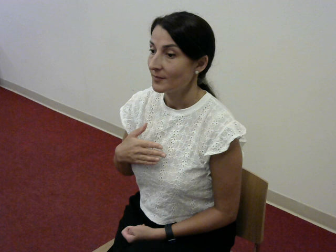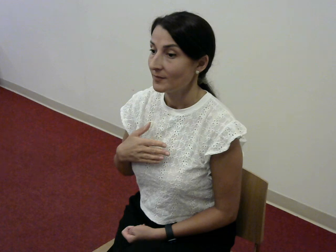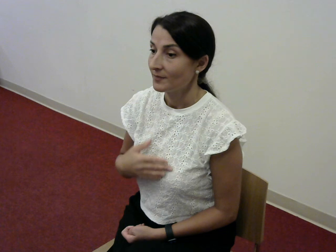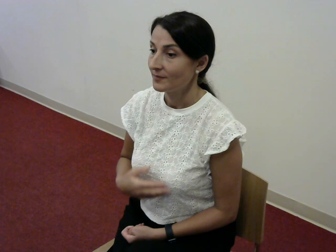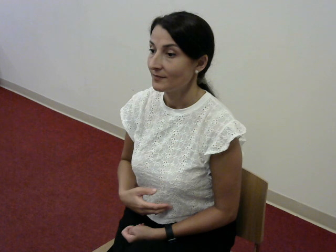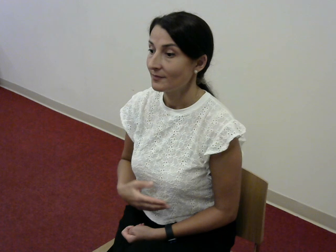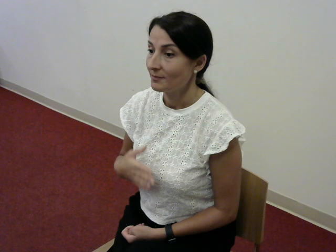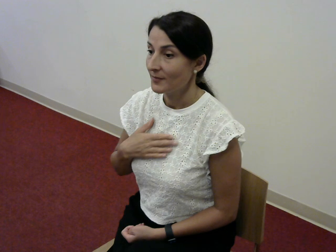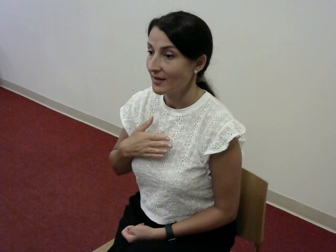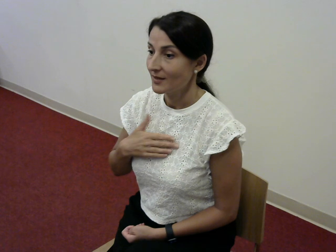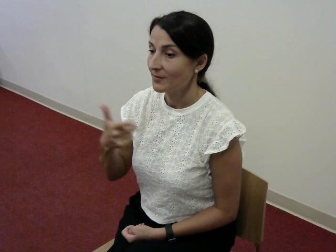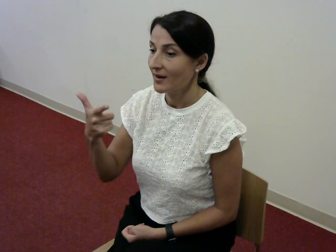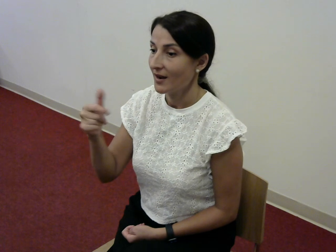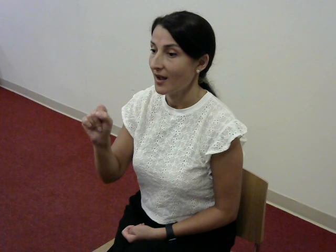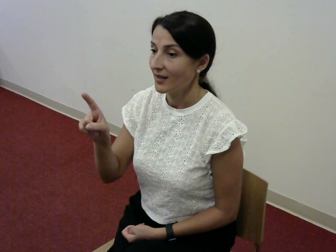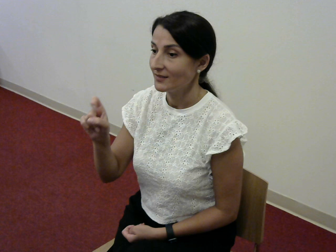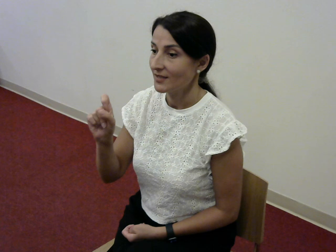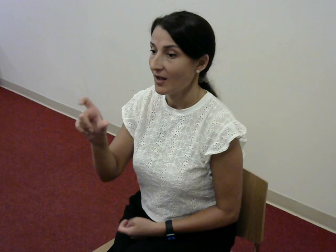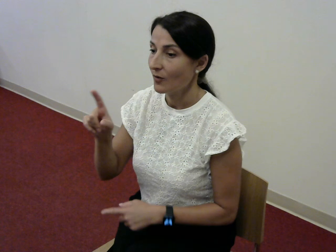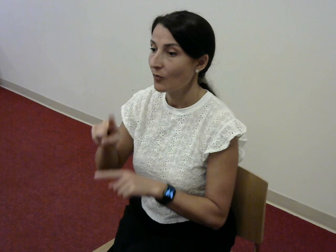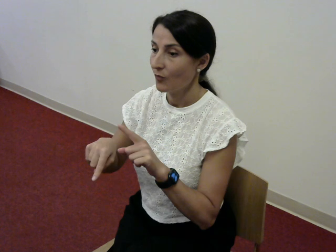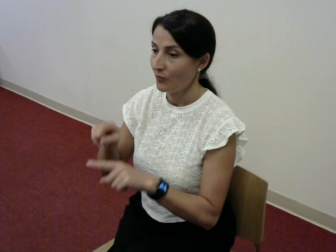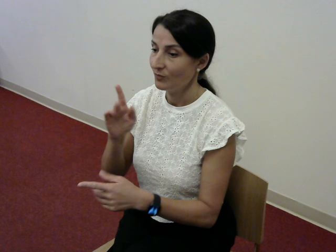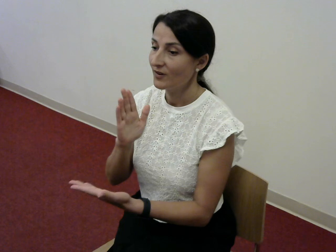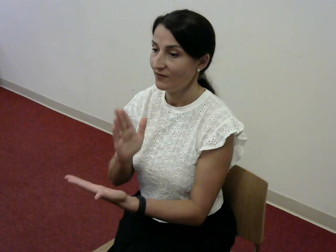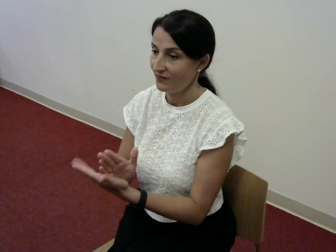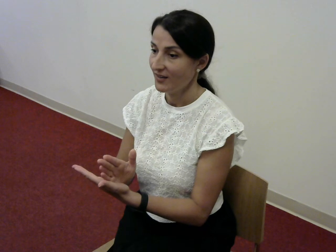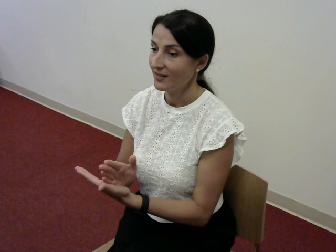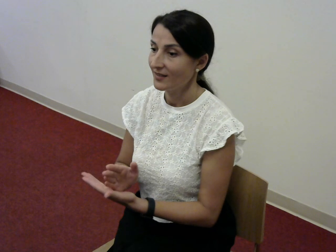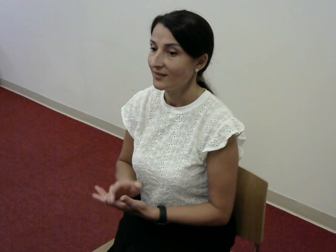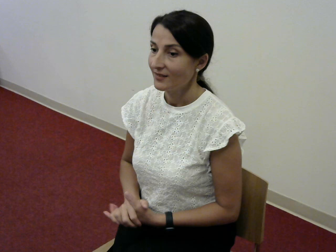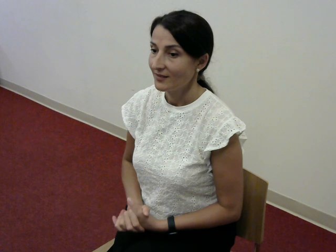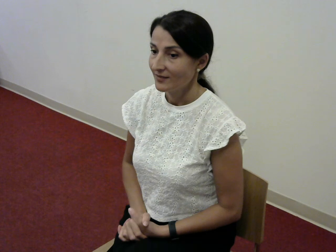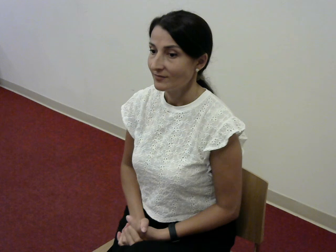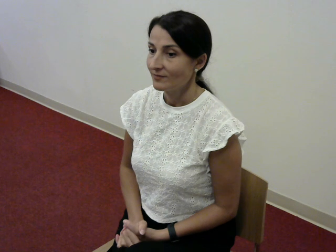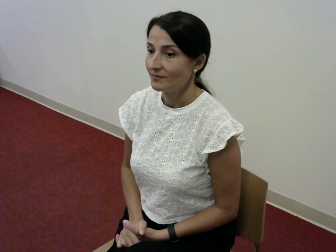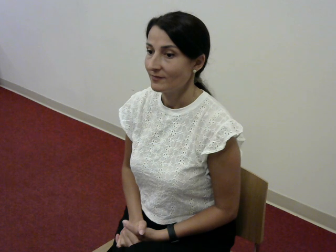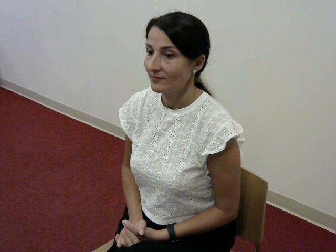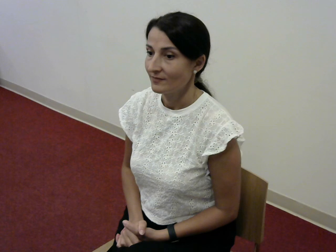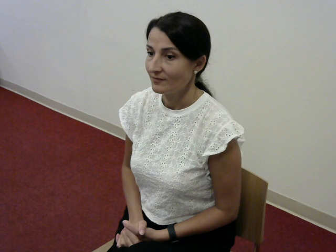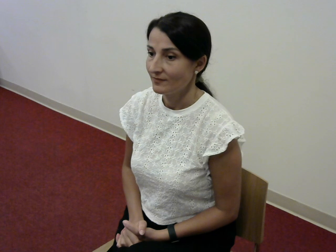Mənim Qazaxda qohumlarım var